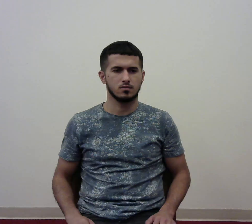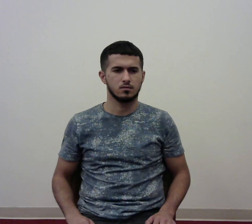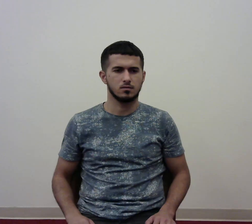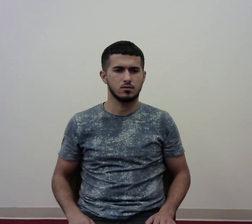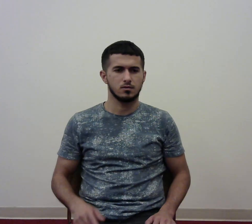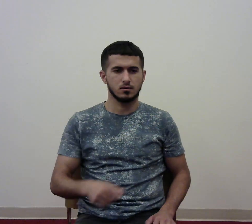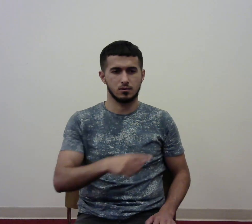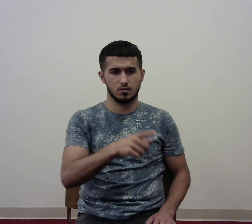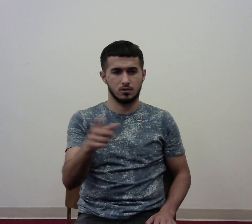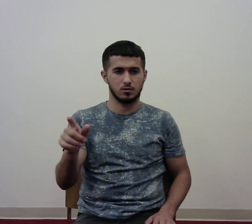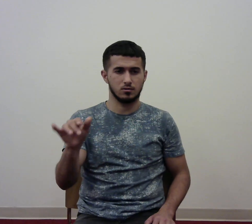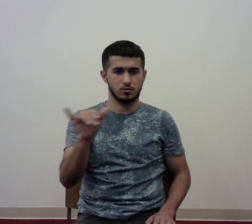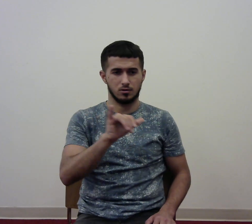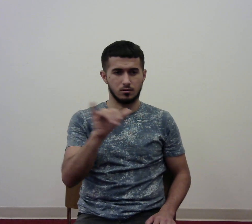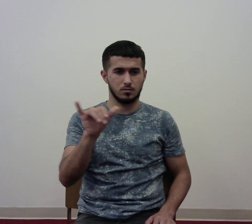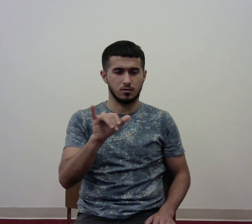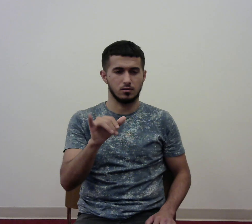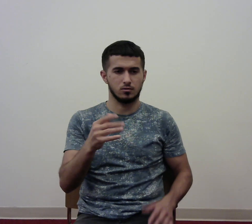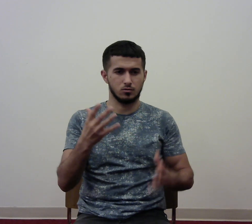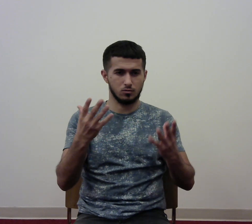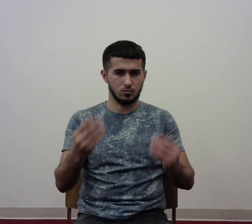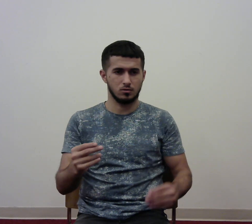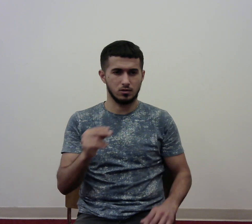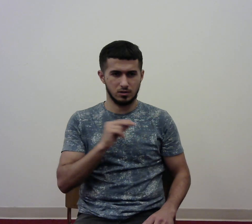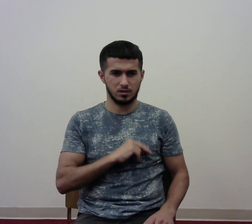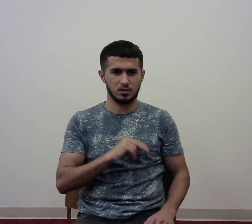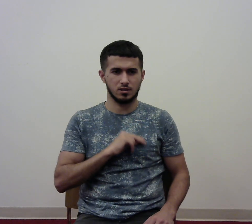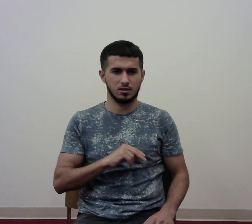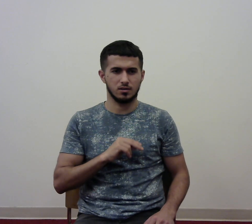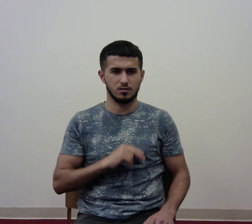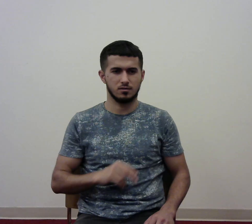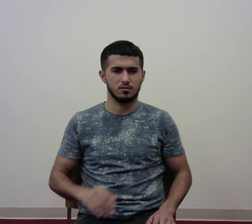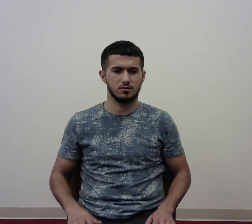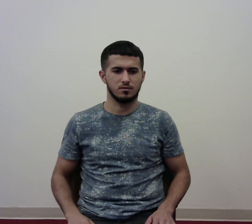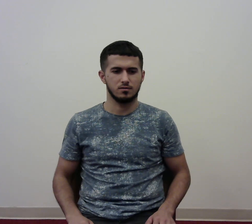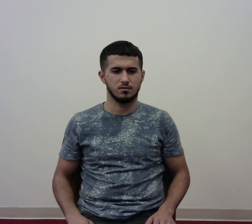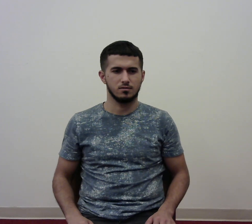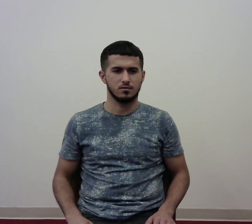Siz şənbə günü işləyirsiz?